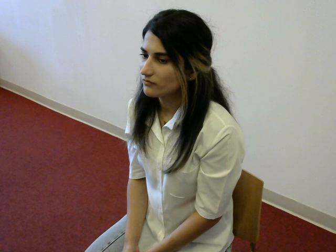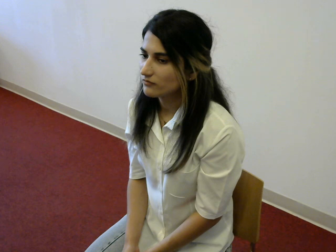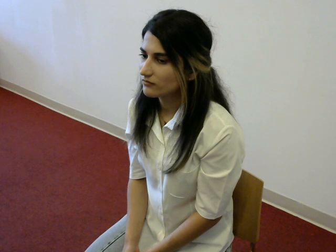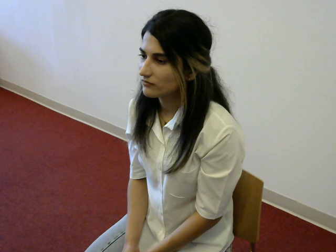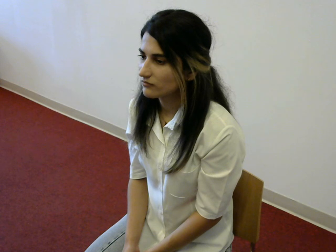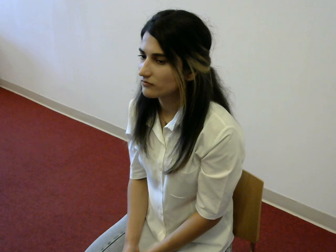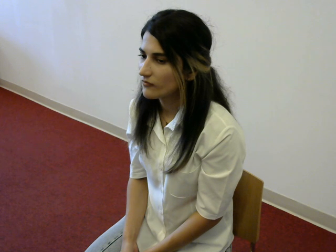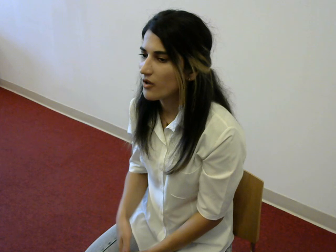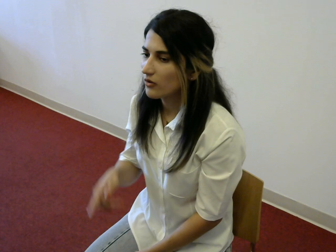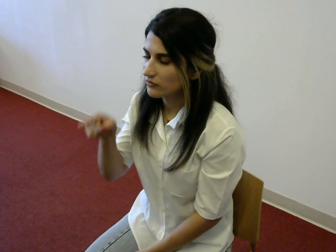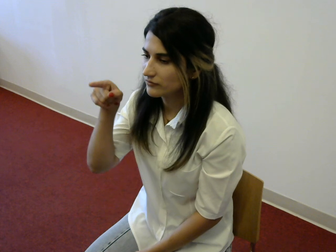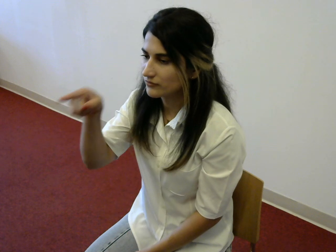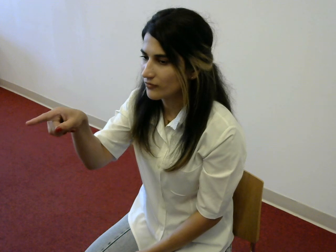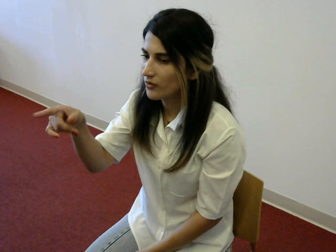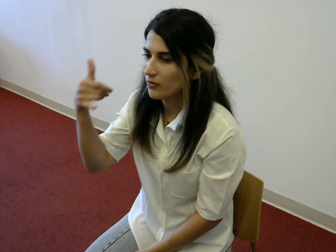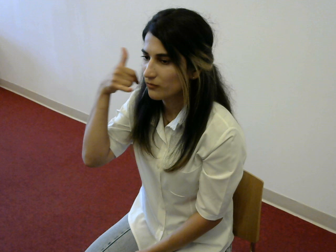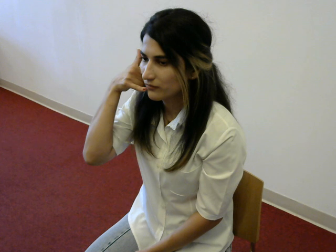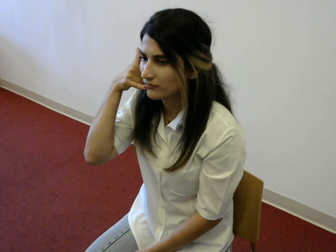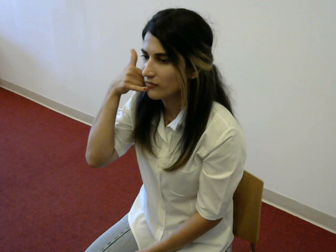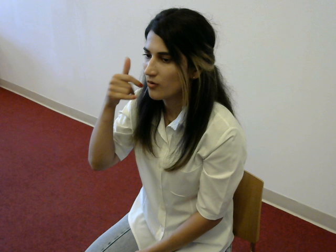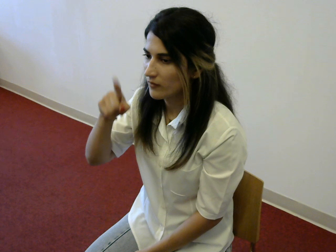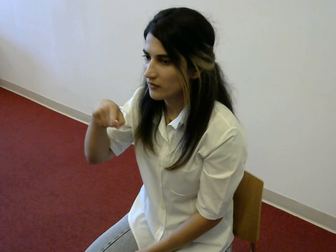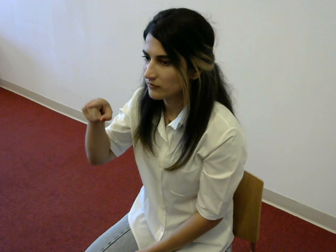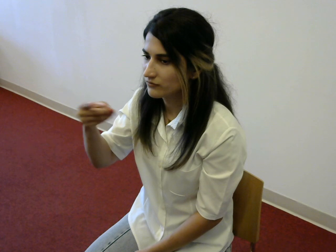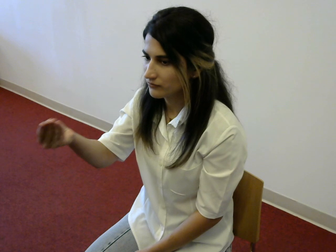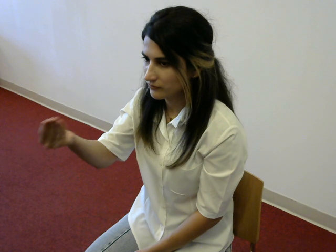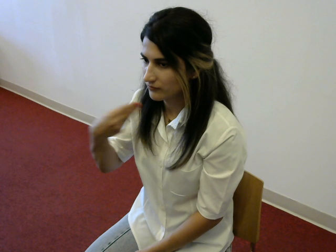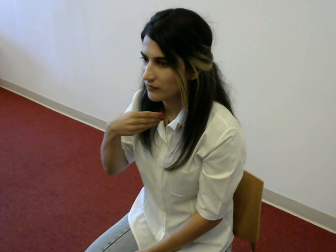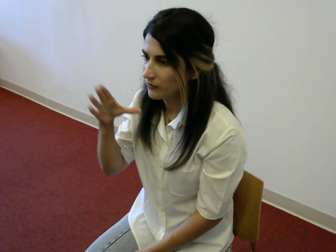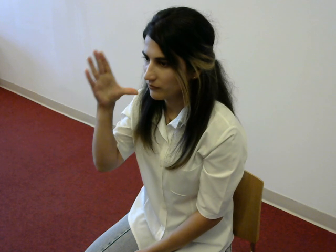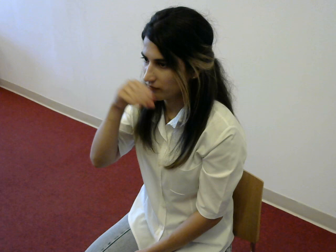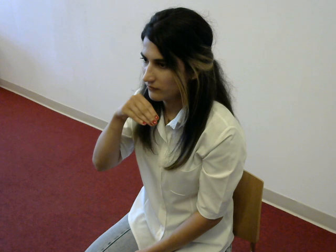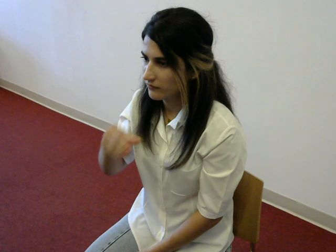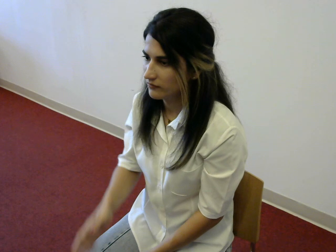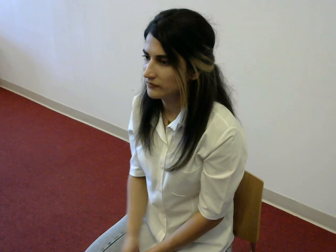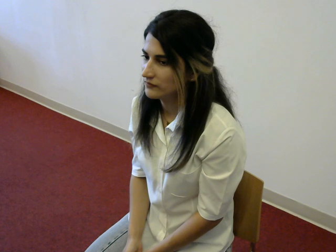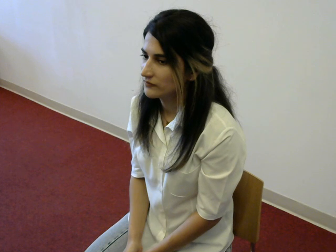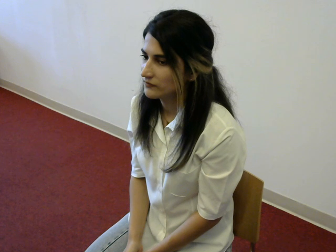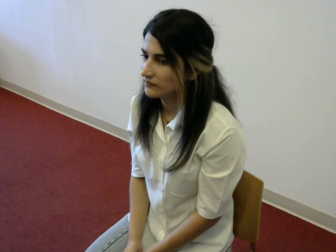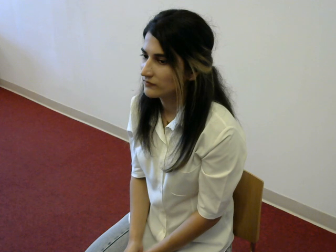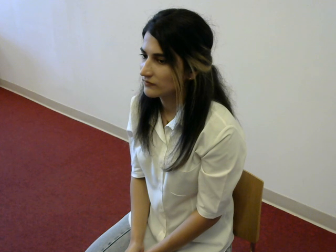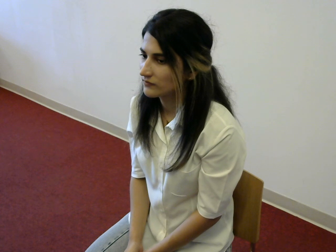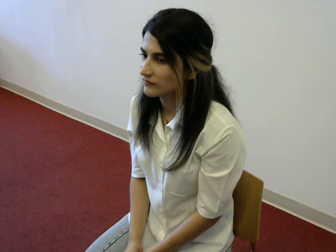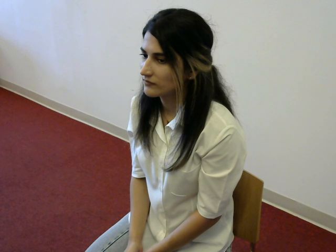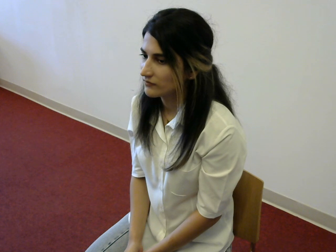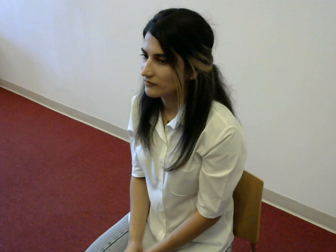Siz telefon nömrənizi verə bilərsinizmi?